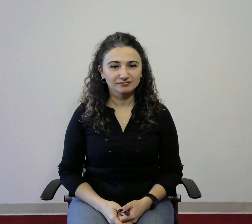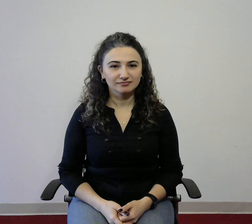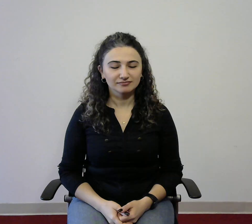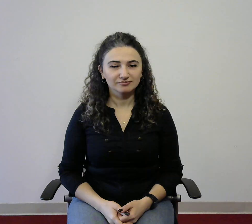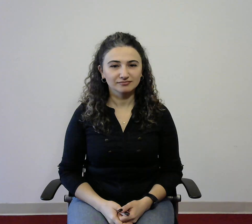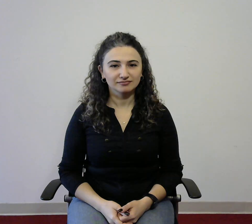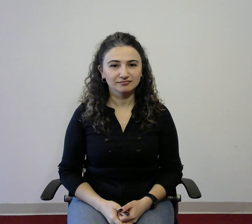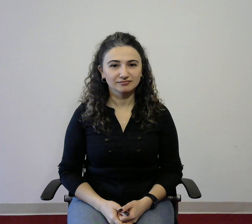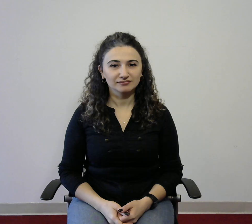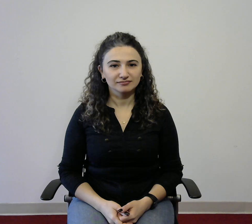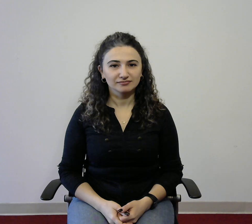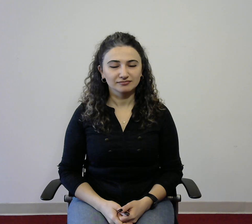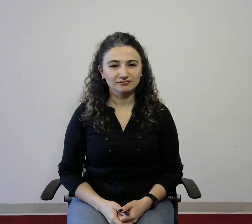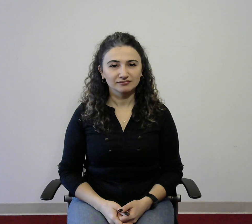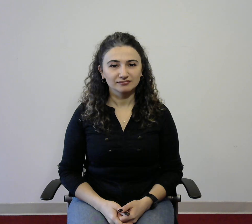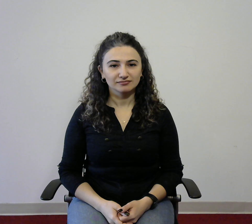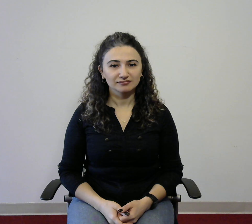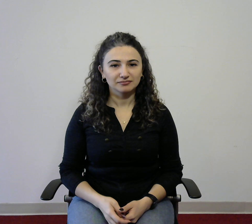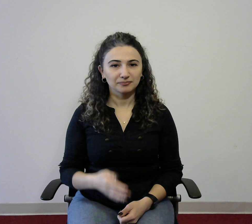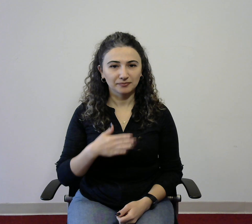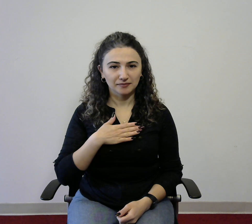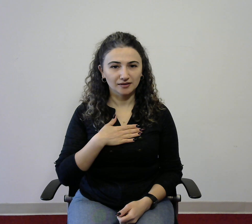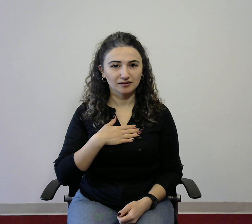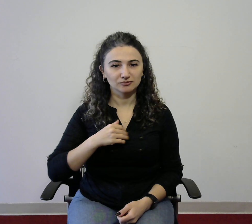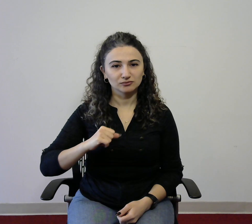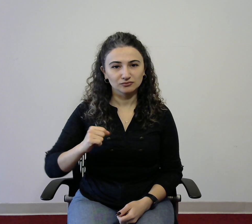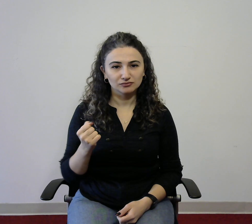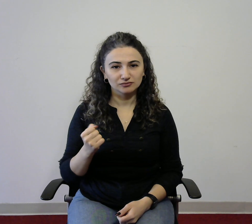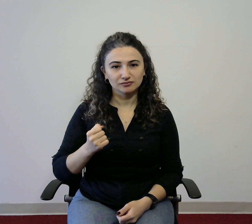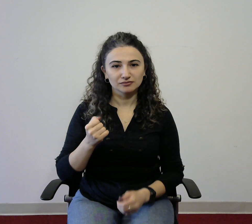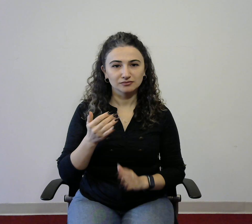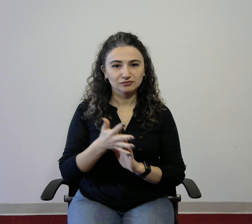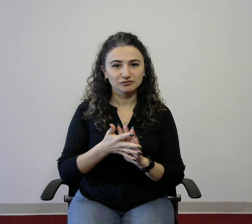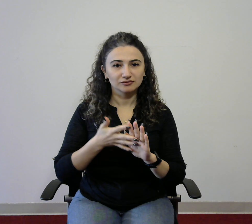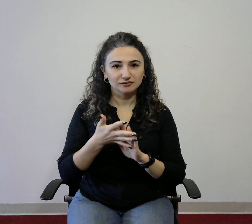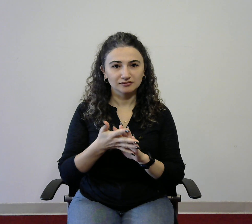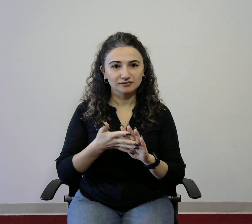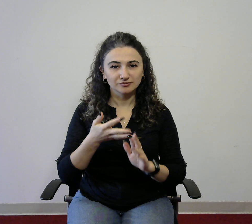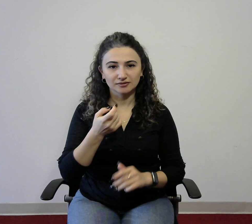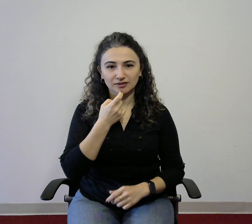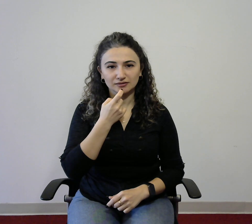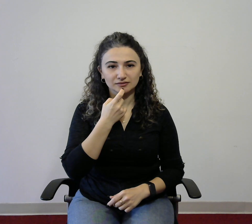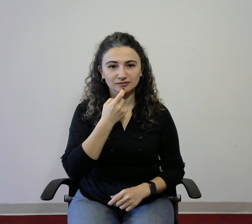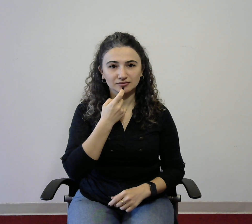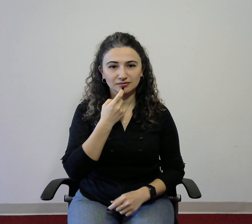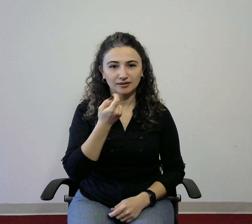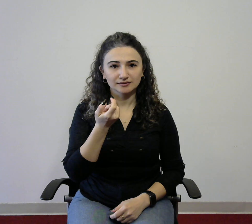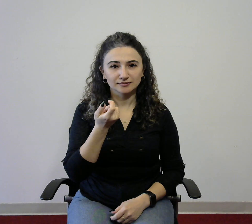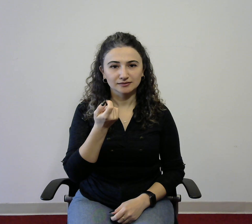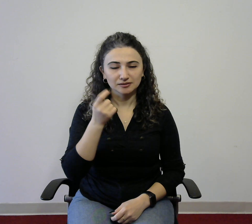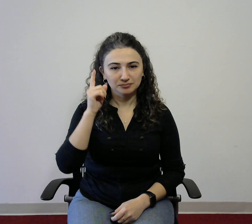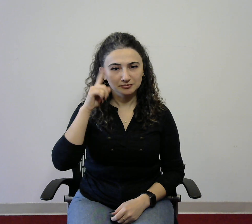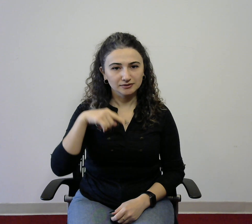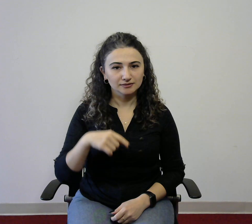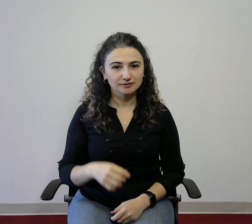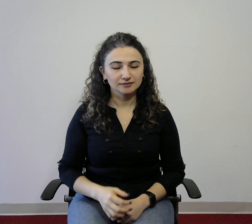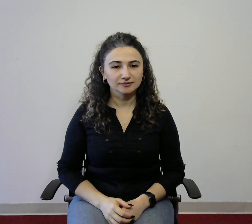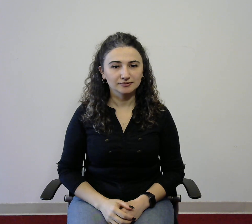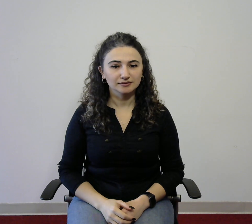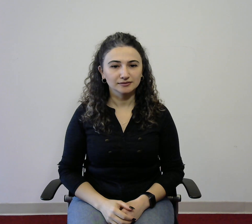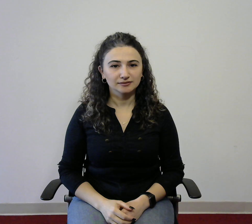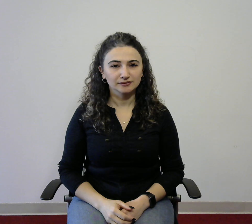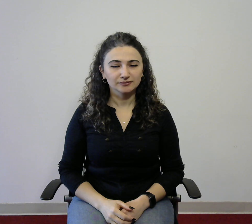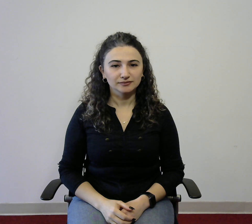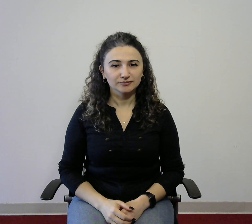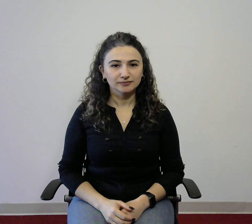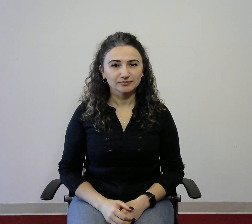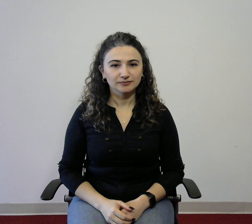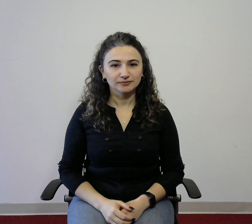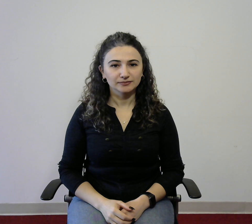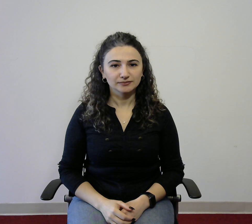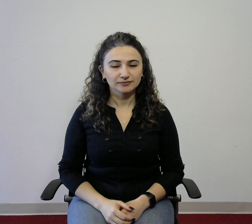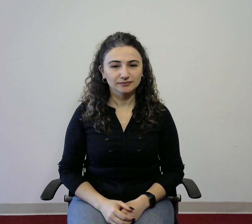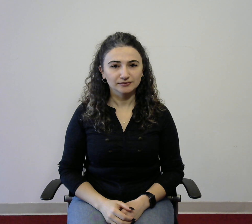Mənim dostum jest dilini azca bilir